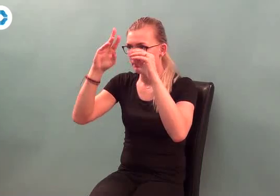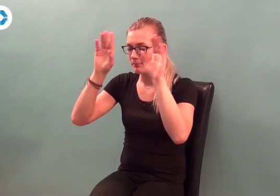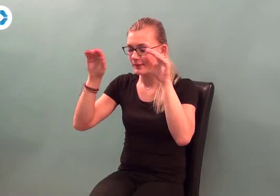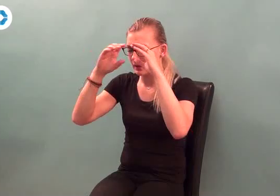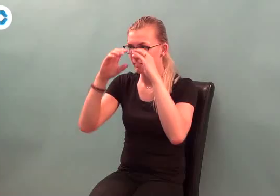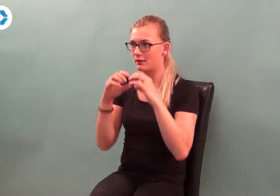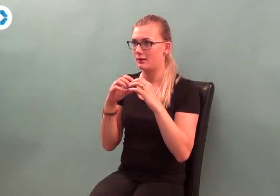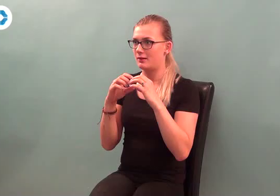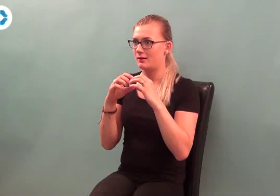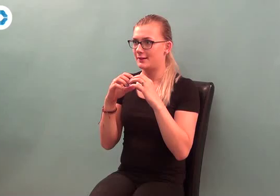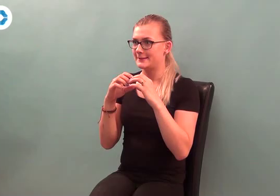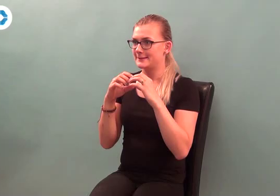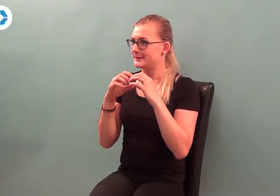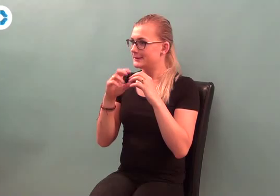Ptak odsuwa lornetkę od oczu.